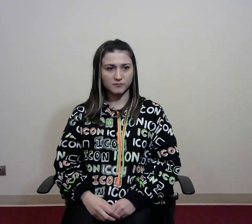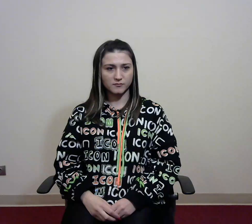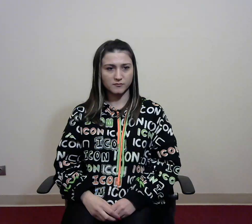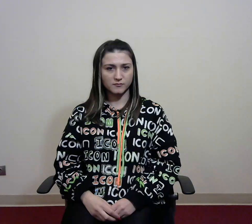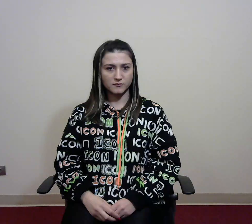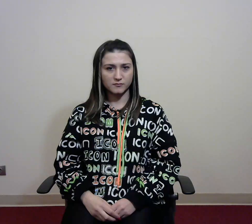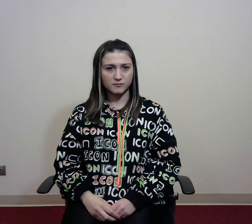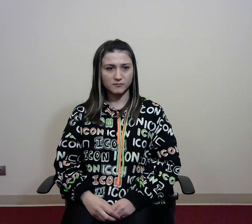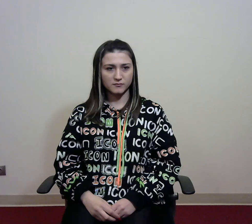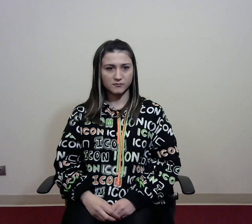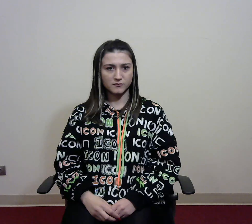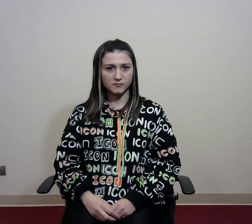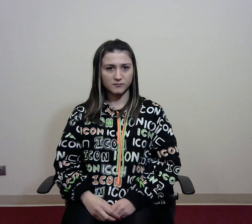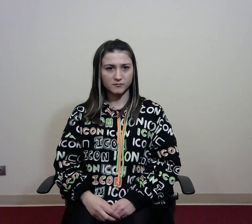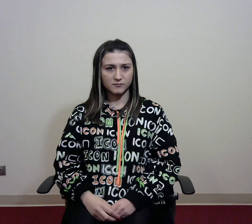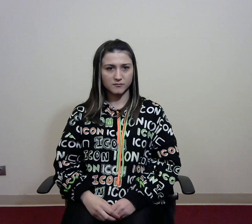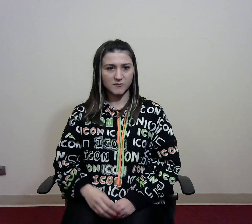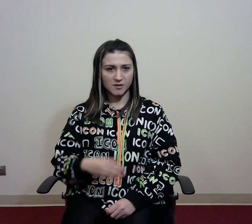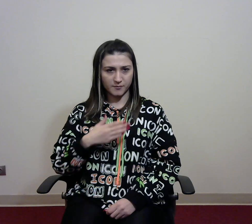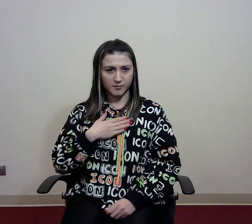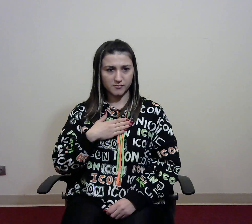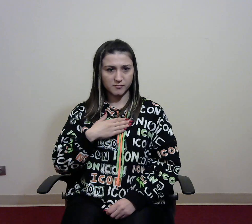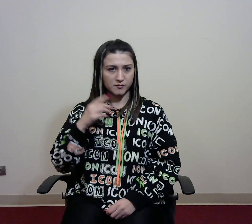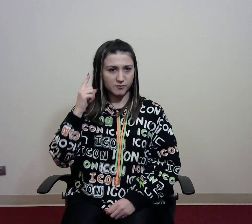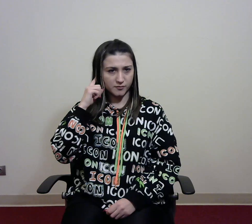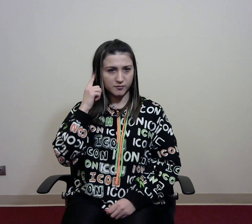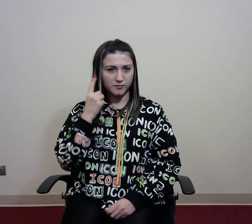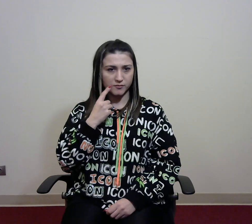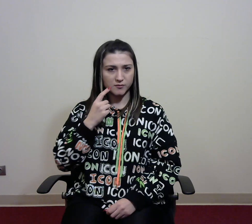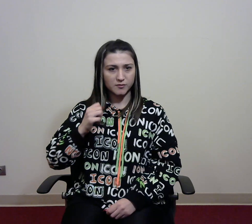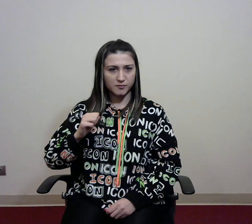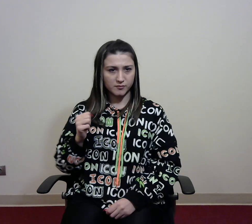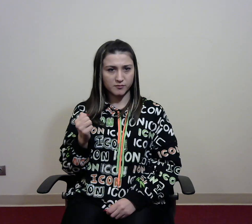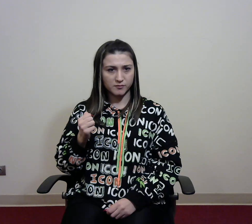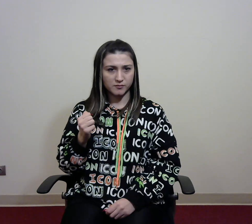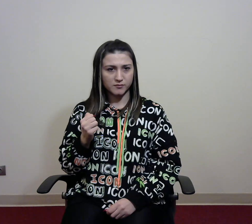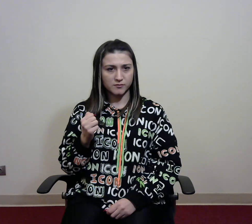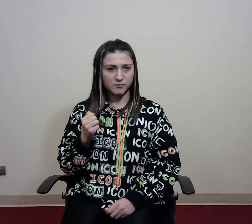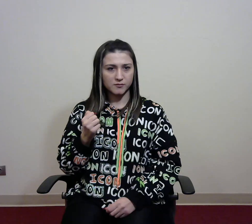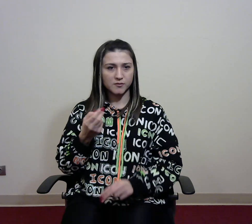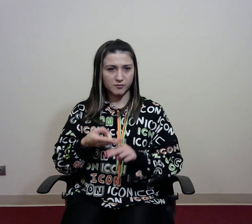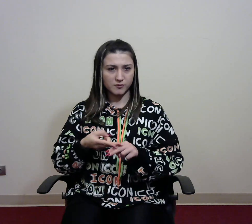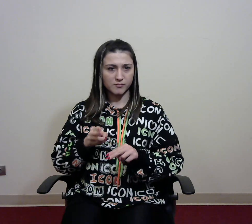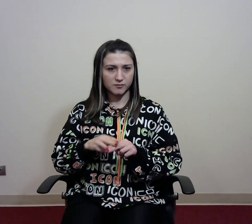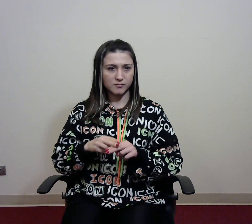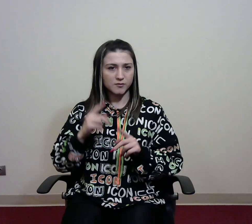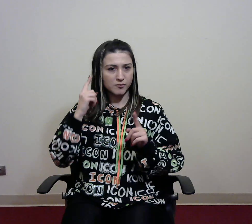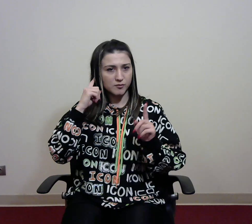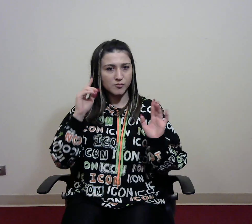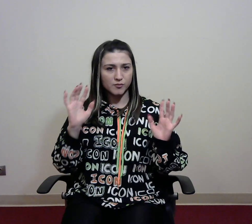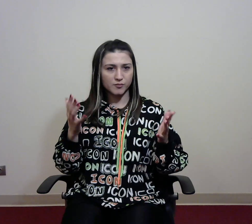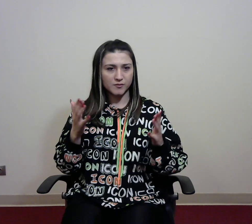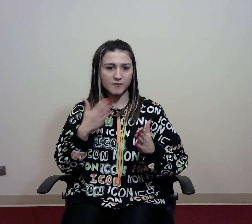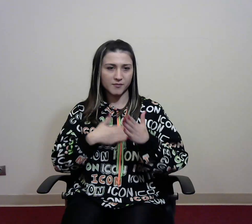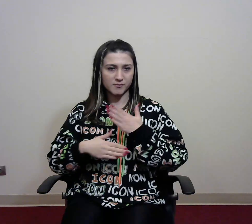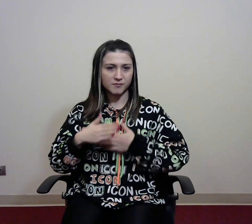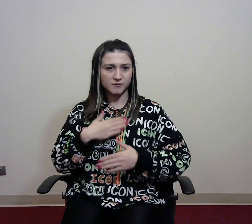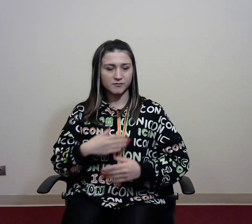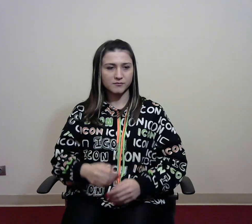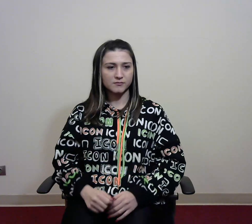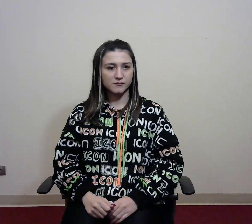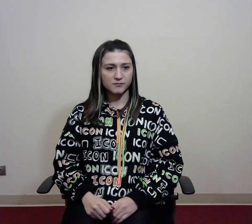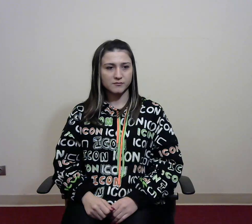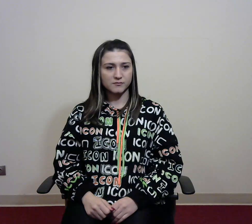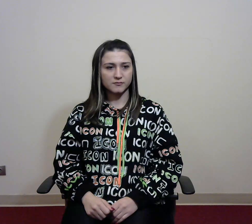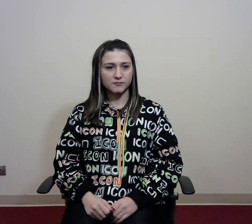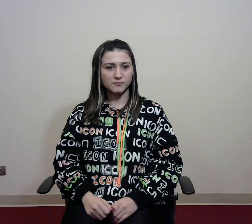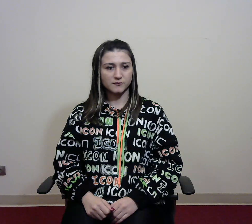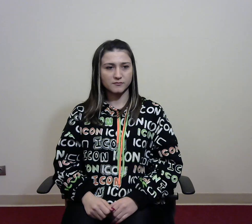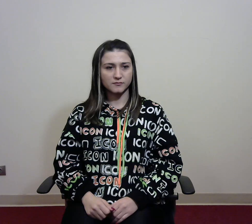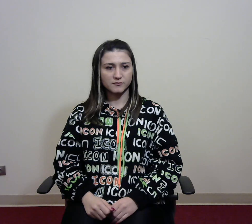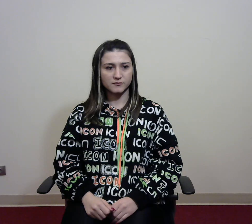Mənim eşitmə məhdudiyyətli dostlarım bu xəbərə sevinəcək